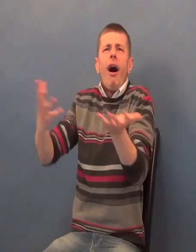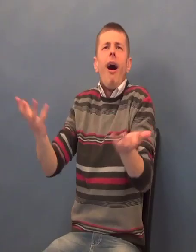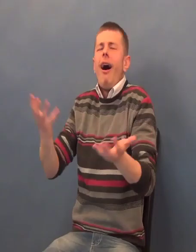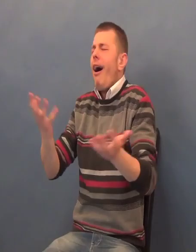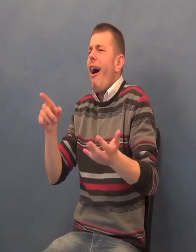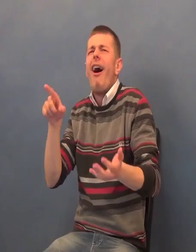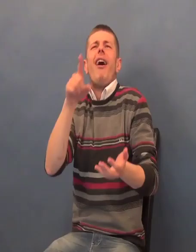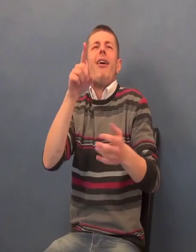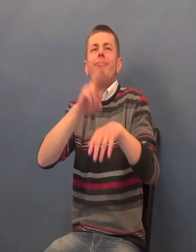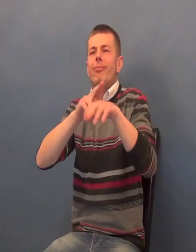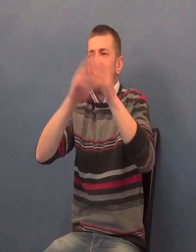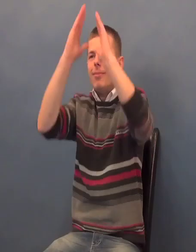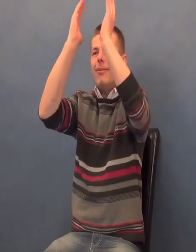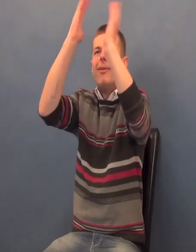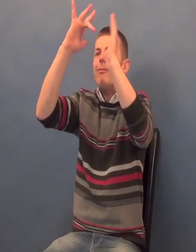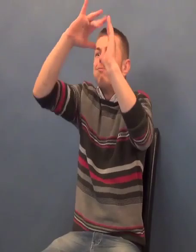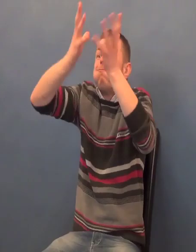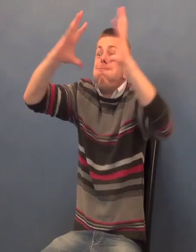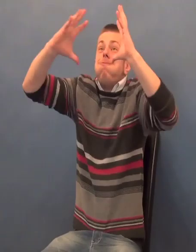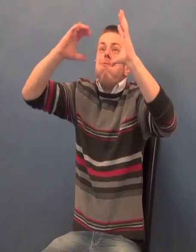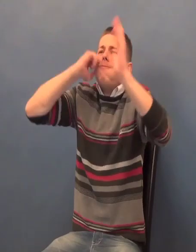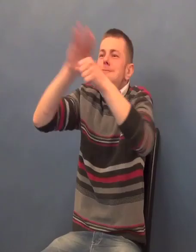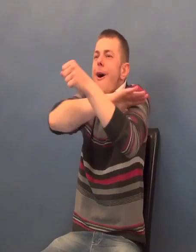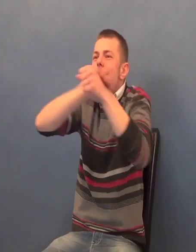Patrzy na ten zegar, a to w środku tego zegara są jabłka. Jest ich pełno.